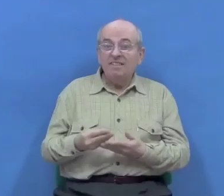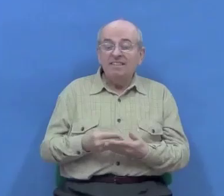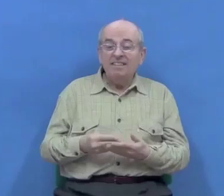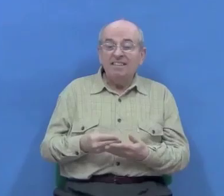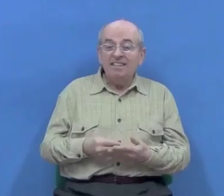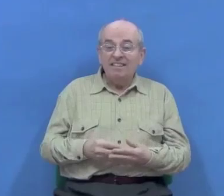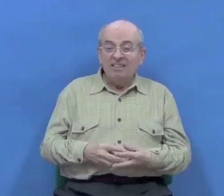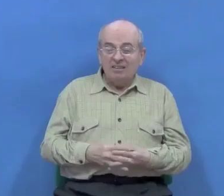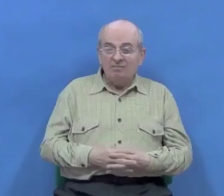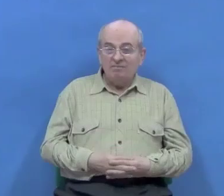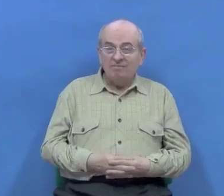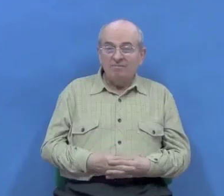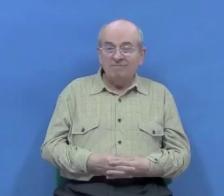Rysunek.